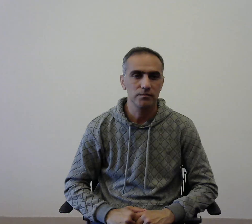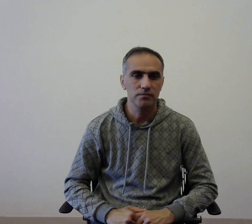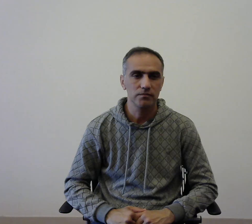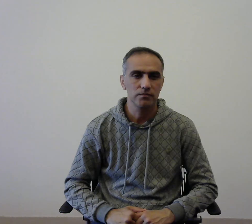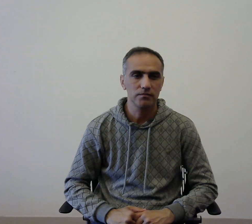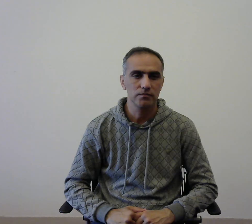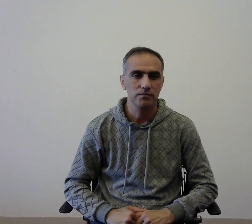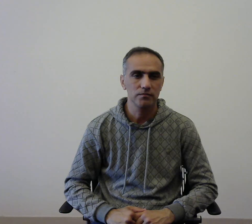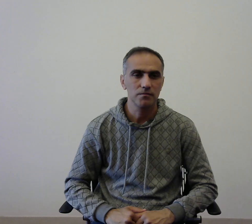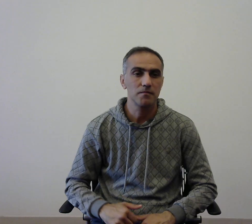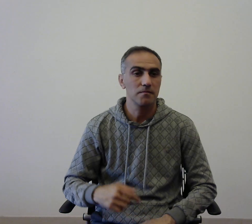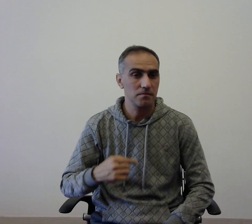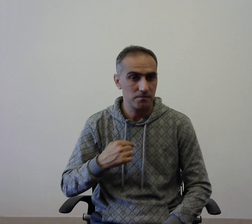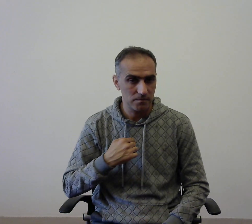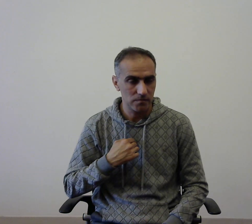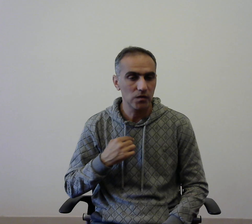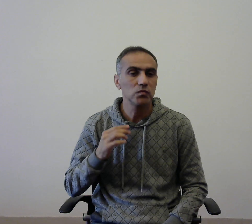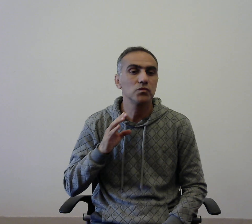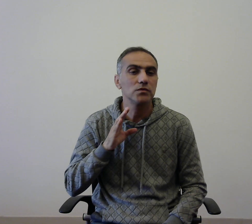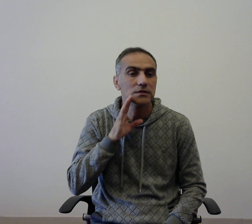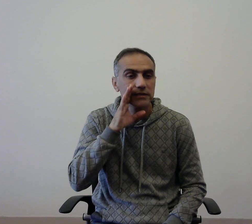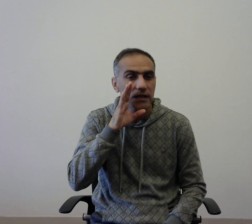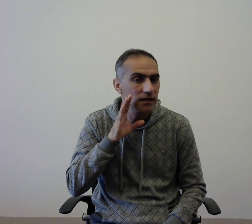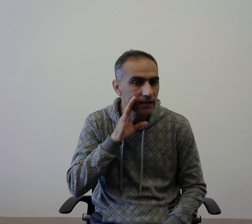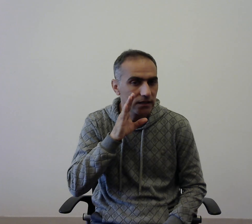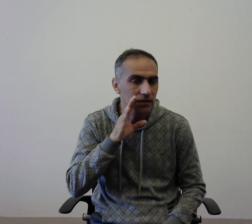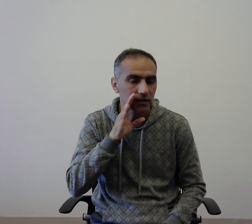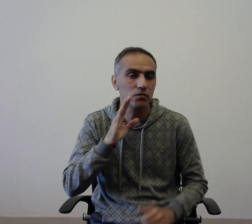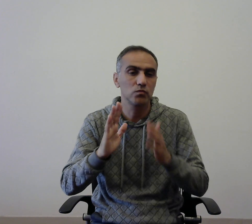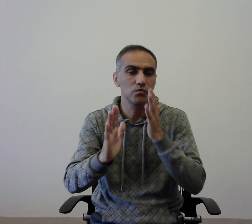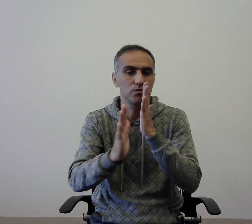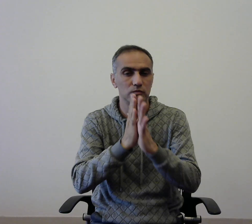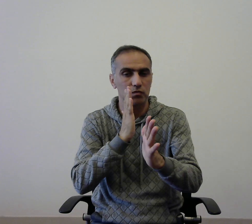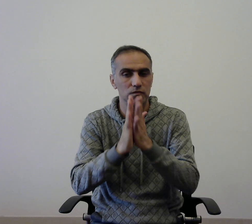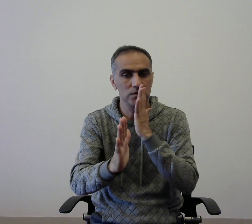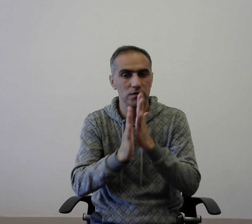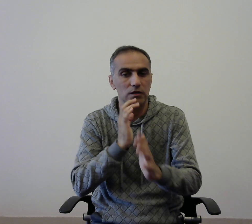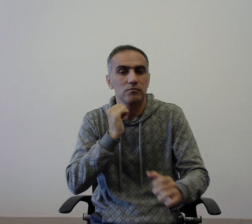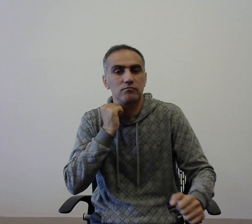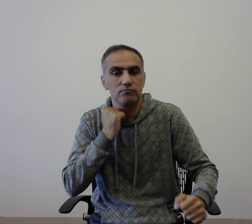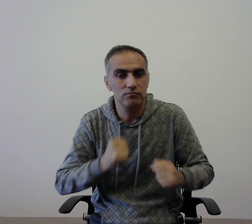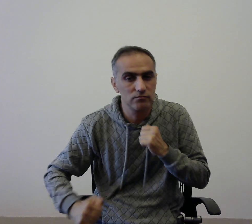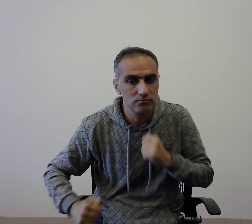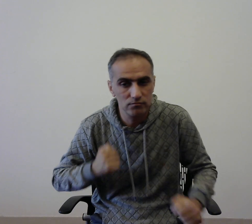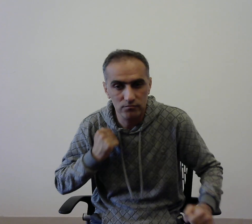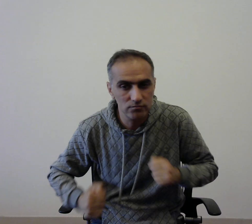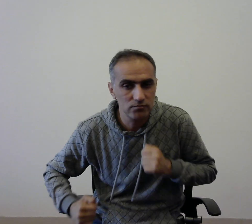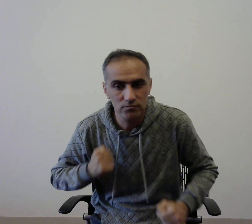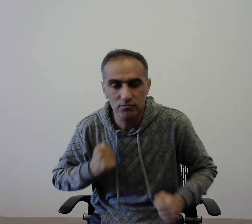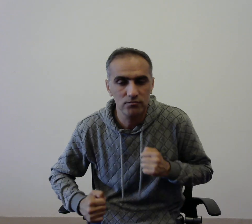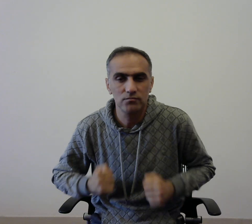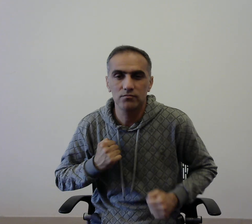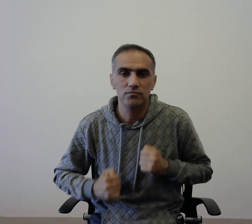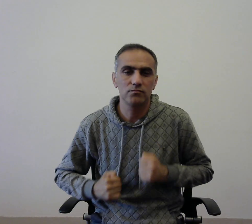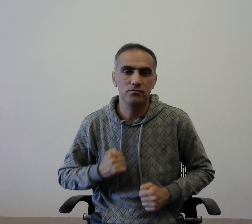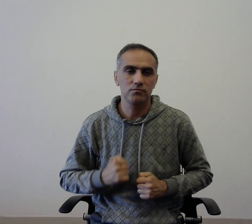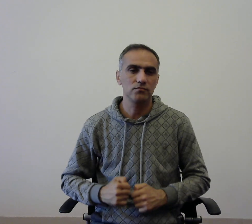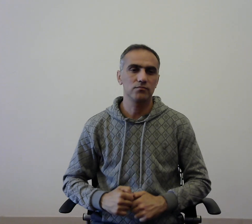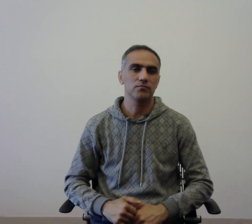Mən səhərlər bulvarda qaçıram